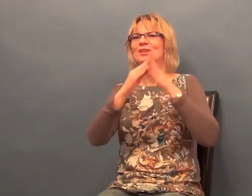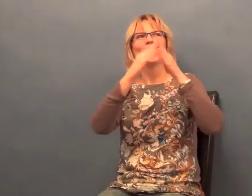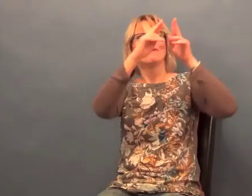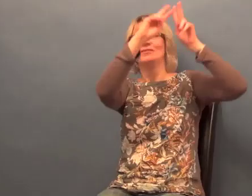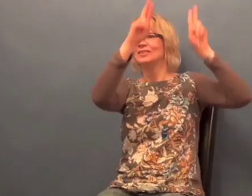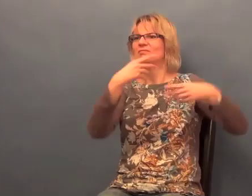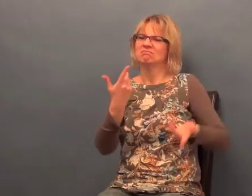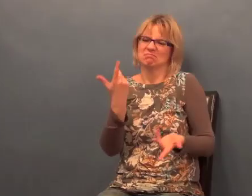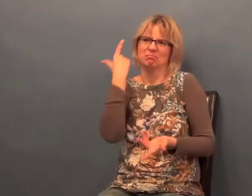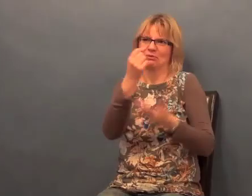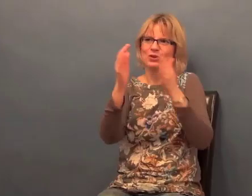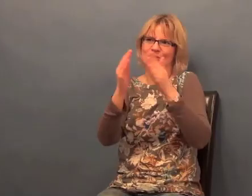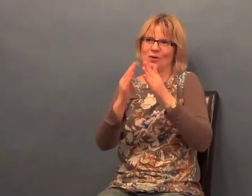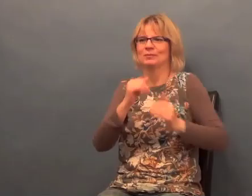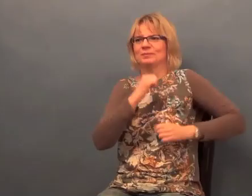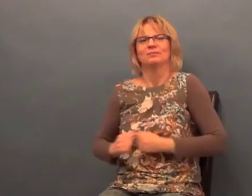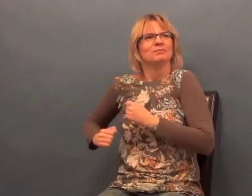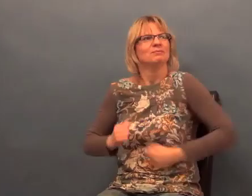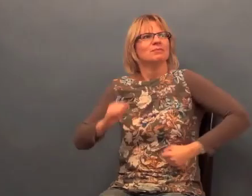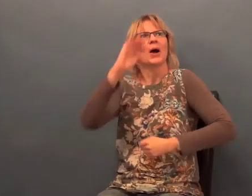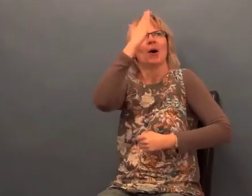Szedł sobie do domu.